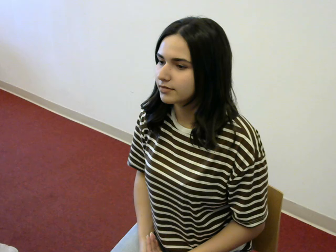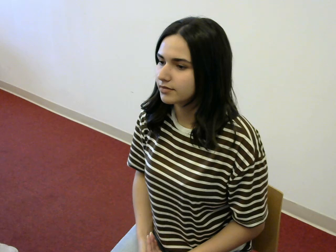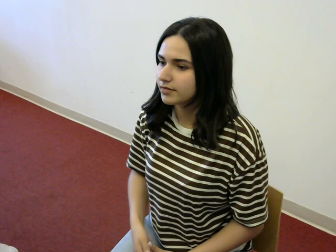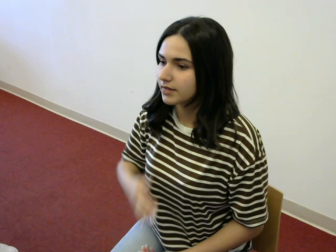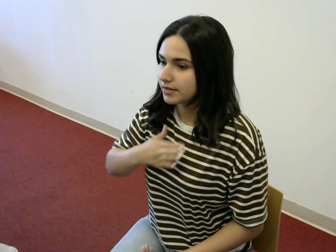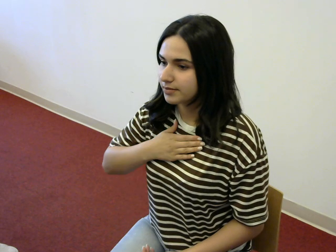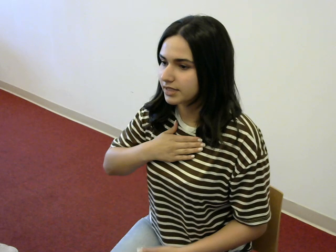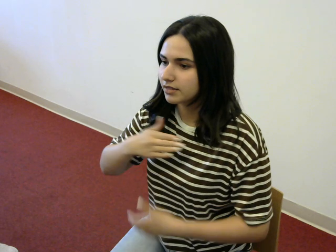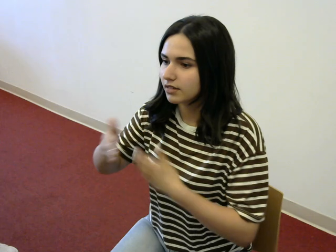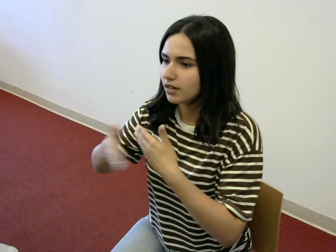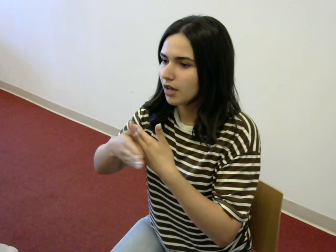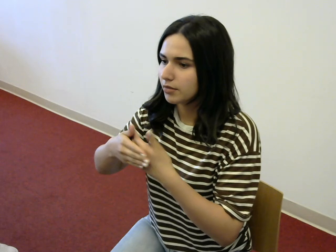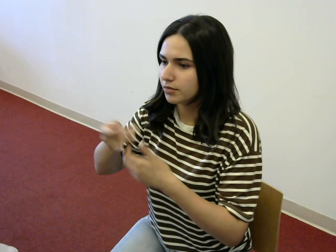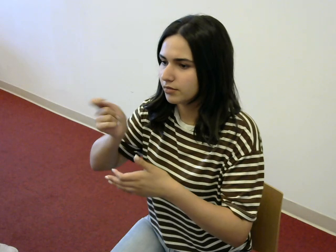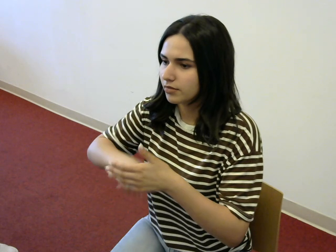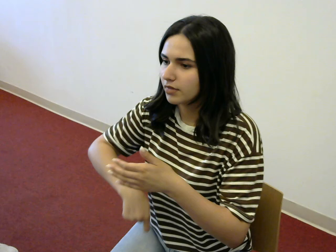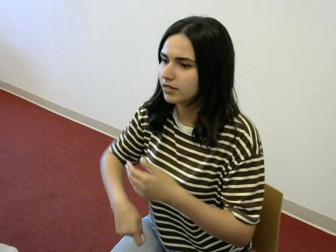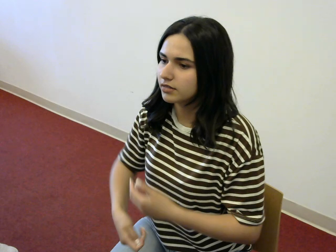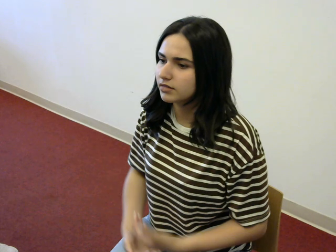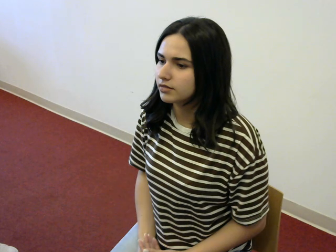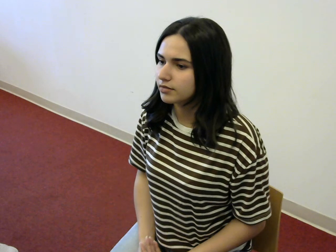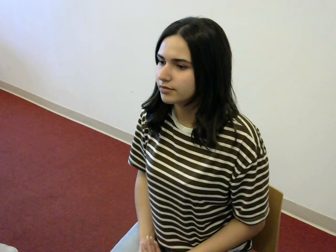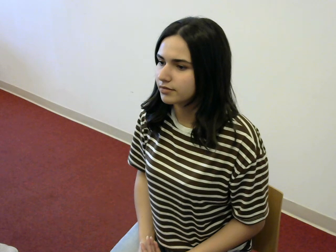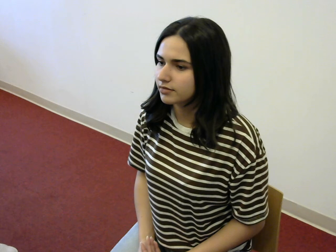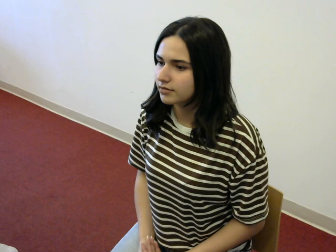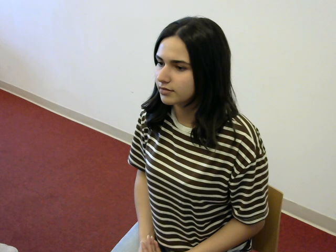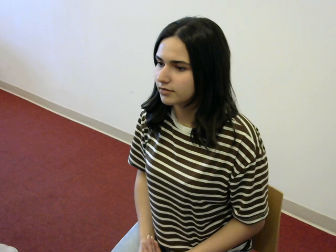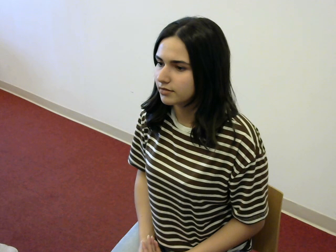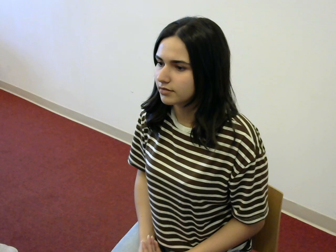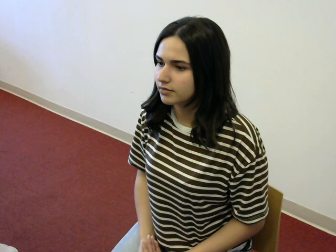Bizim qapımız bağlıdır